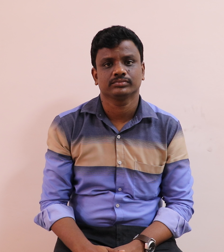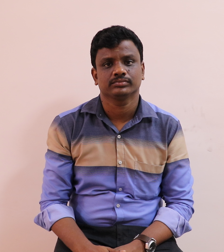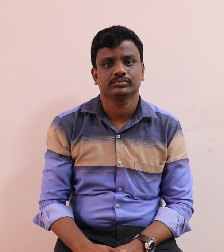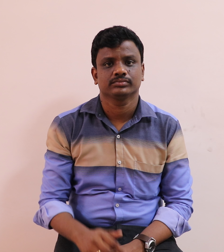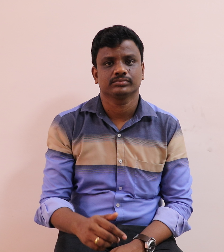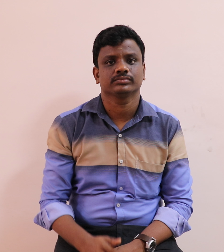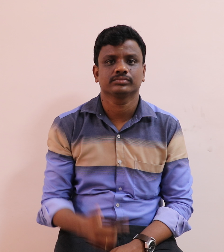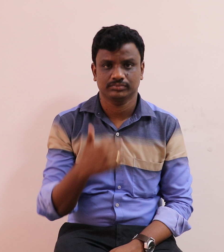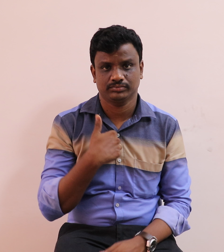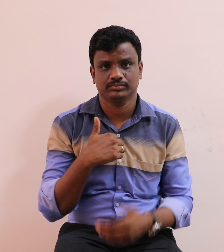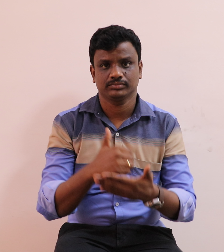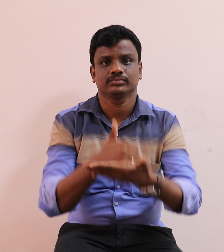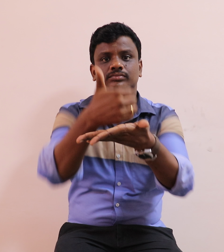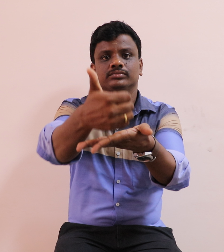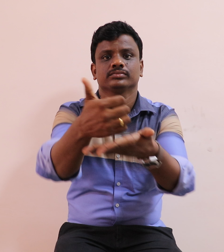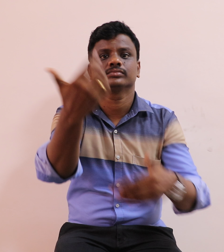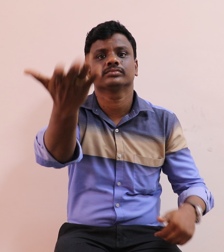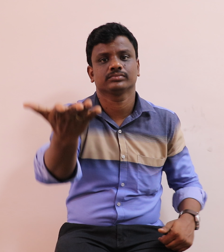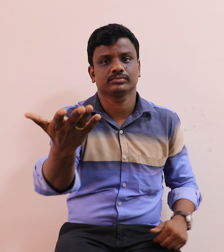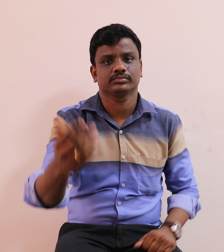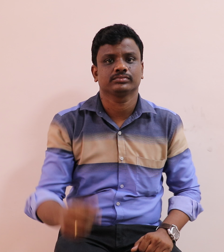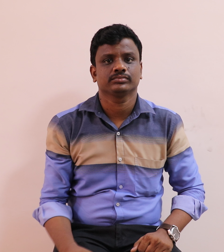can i help you